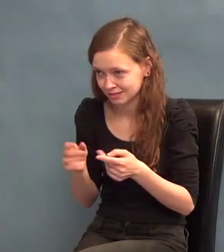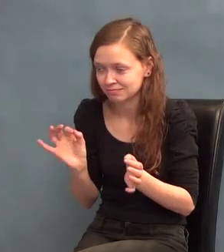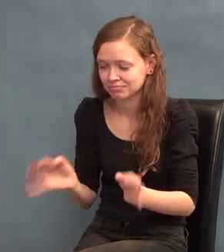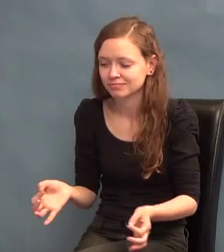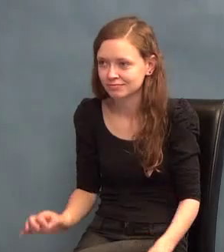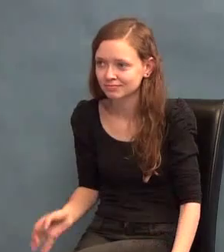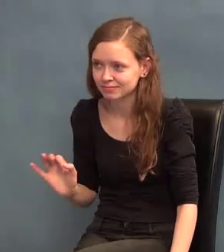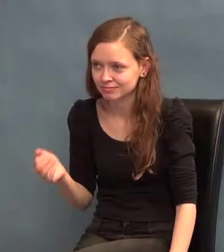Dobrze.